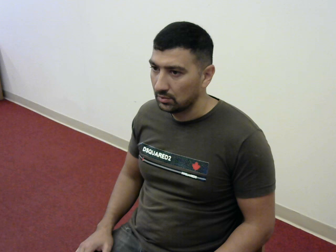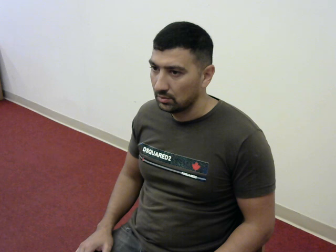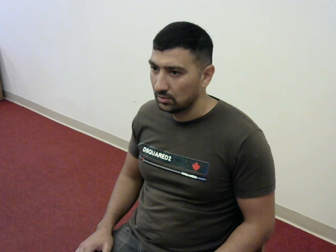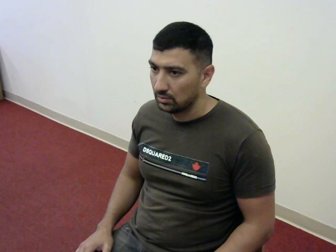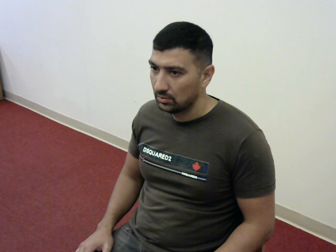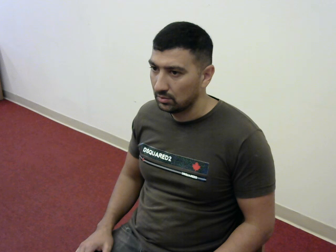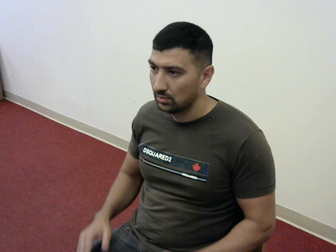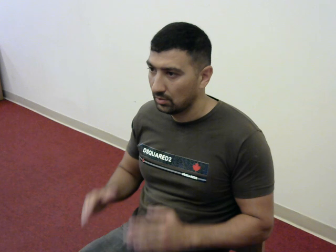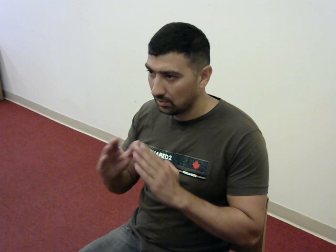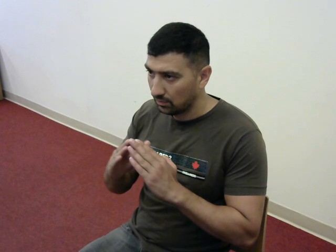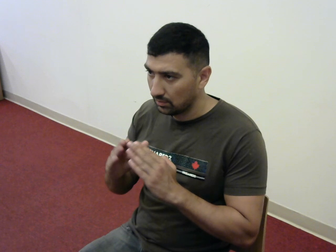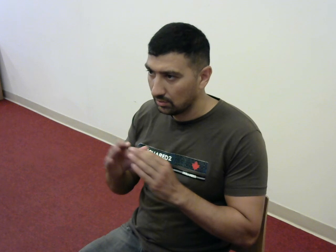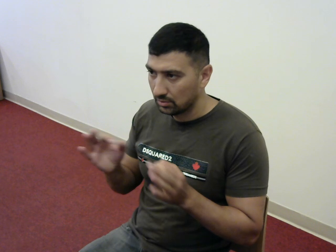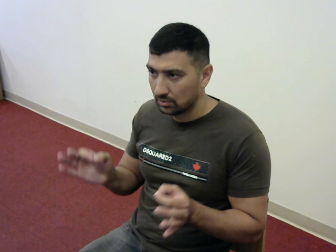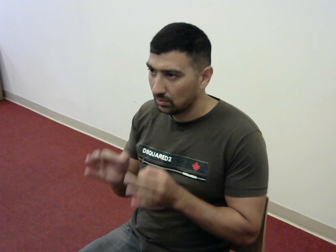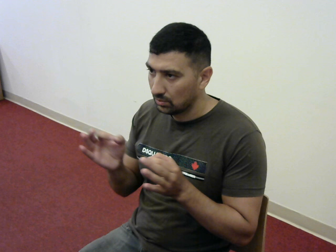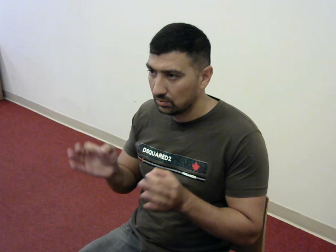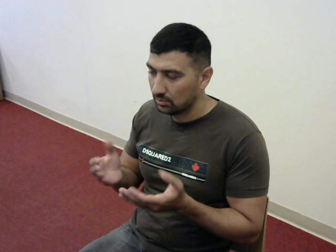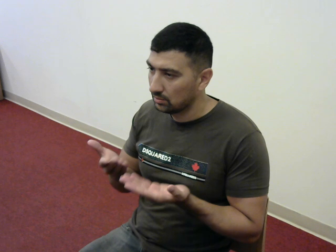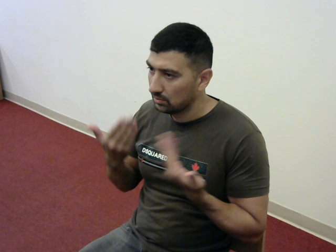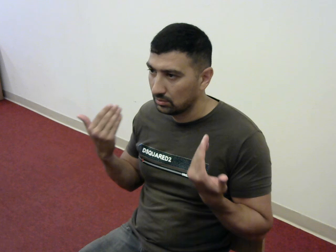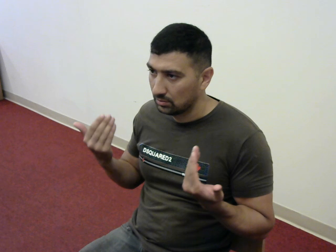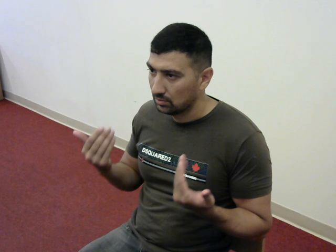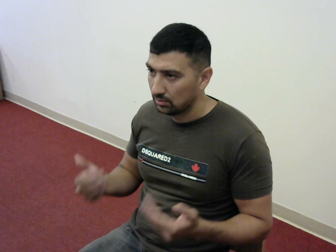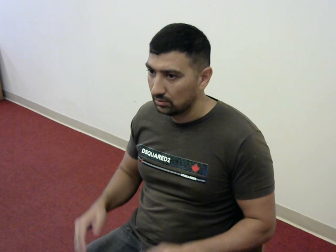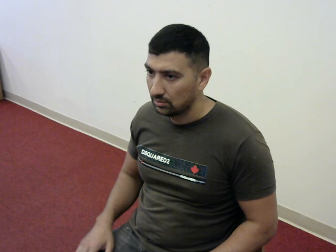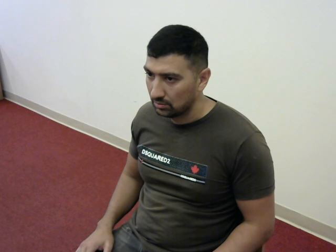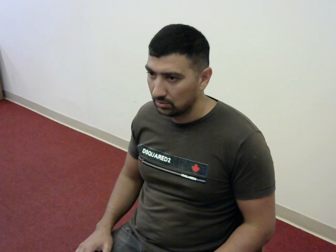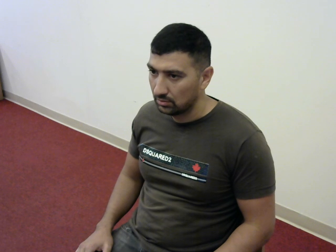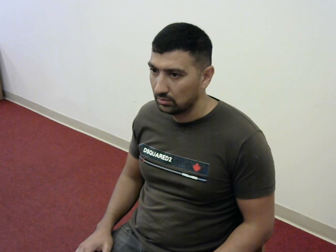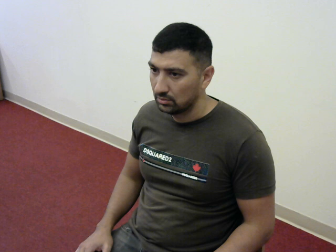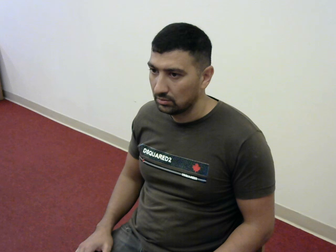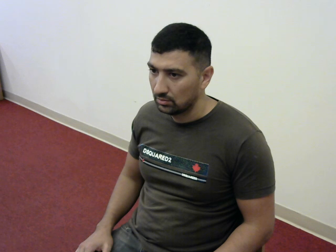Evdə heç kəs yoxdur